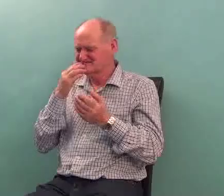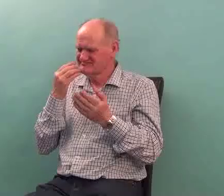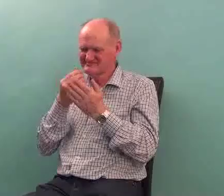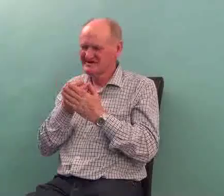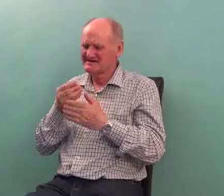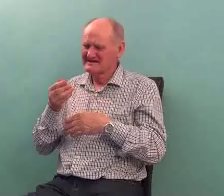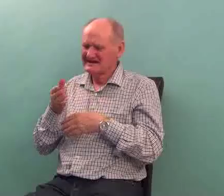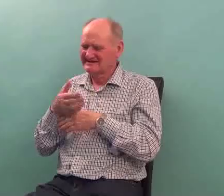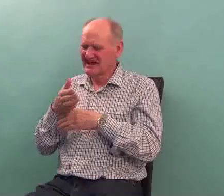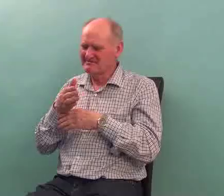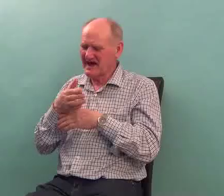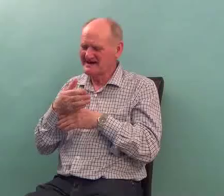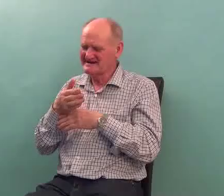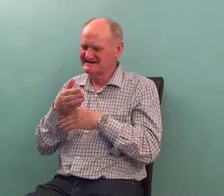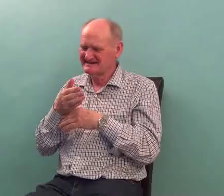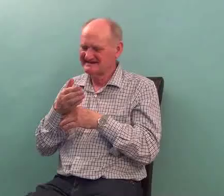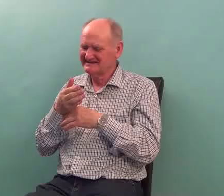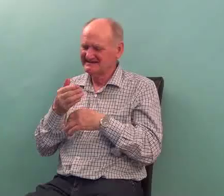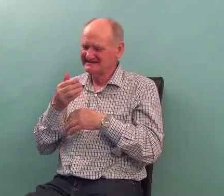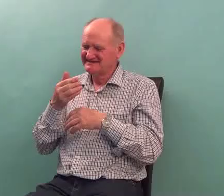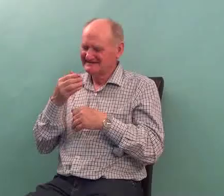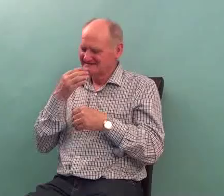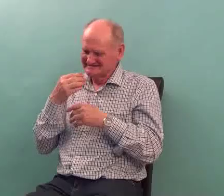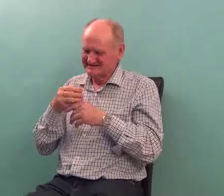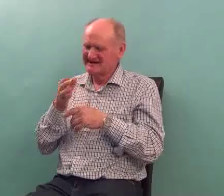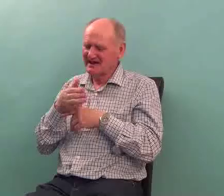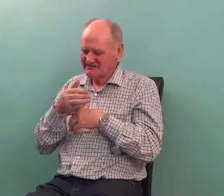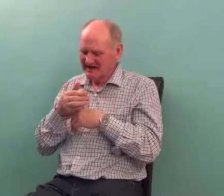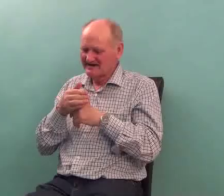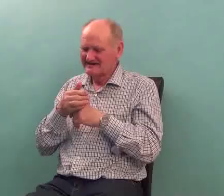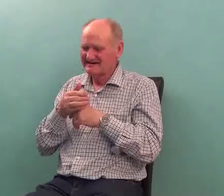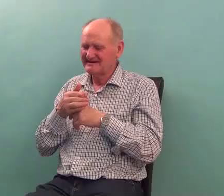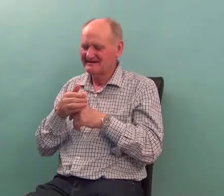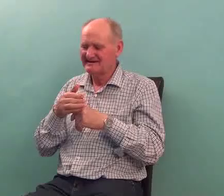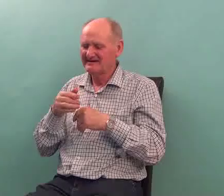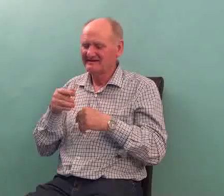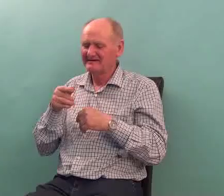Chce się zemścić na rybie.